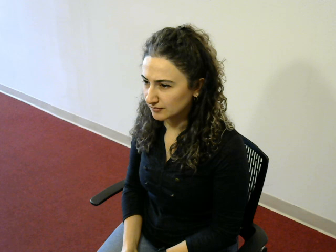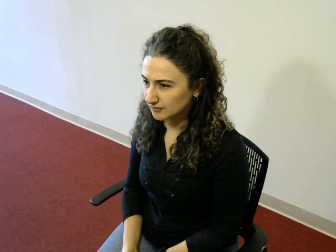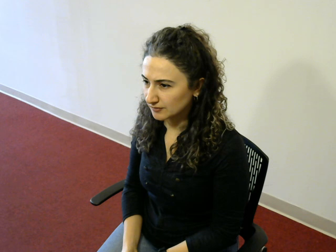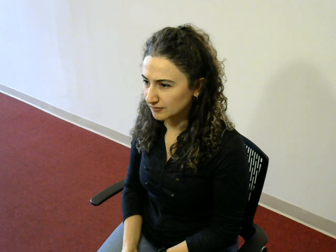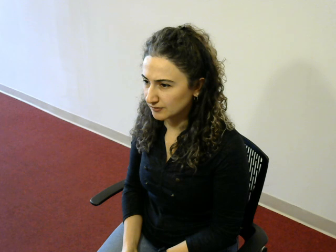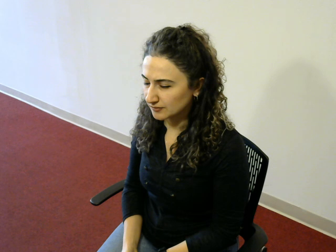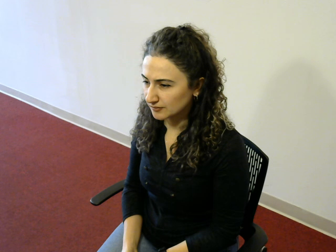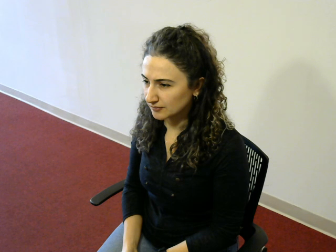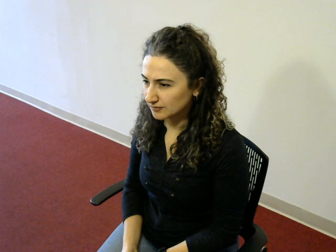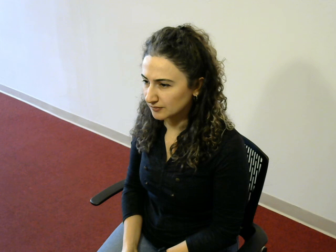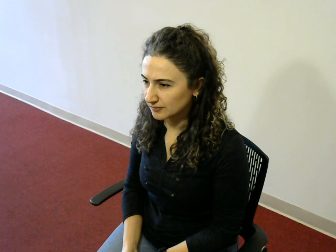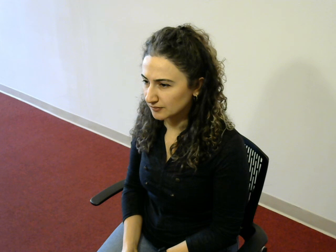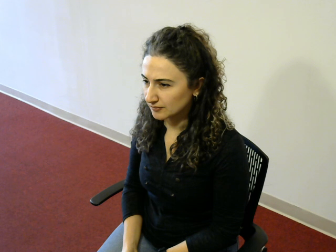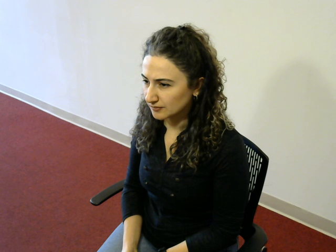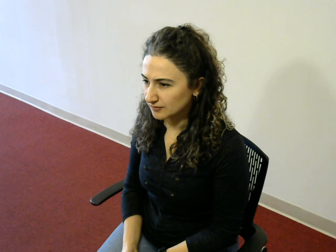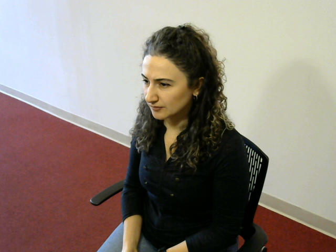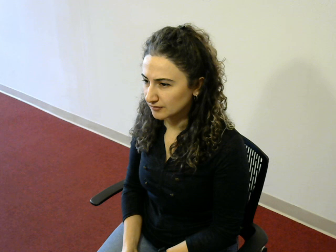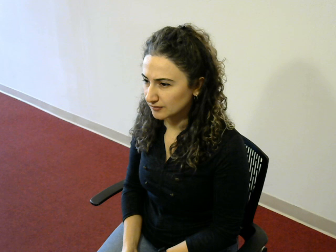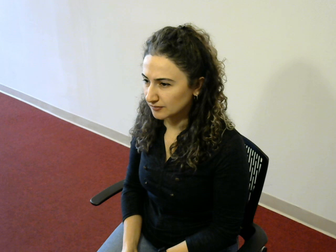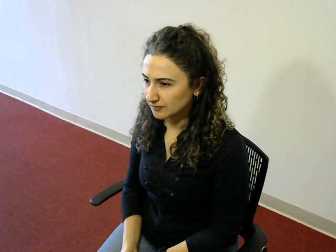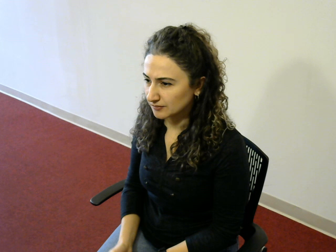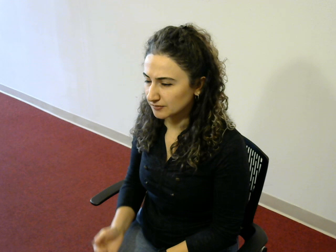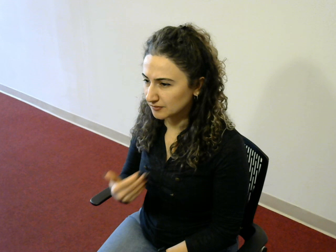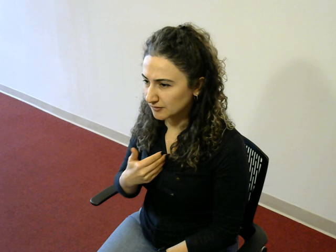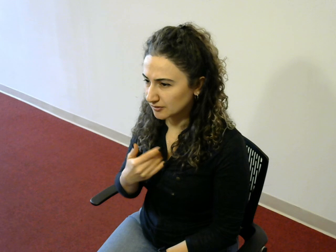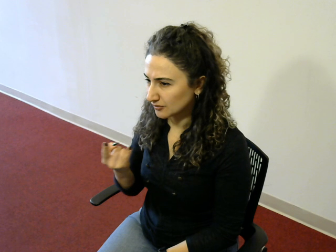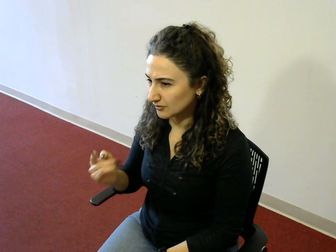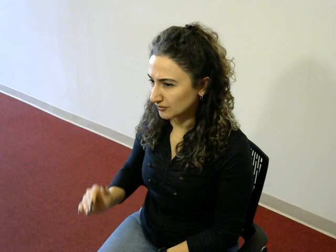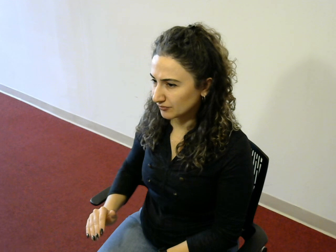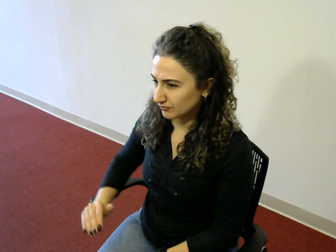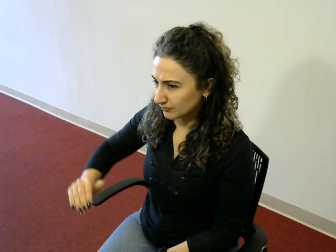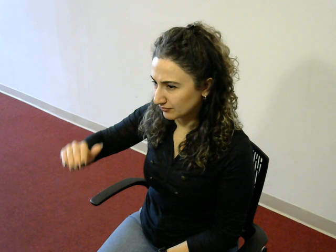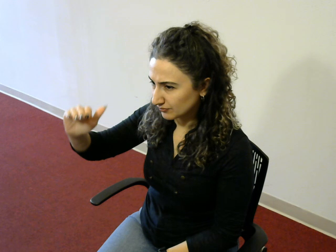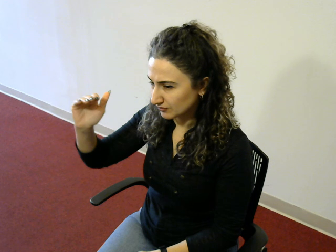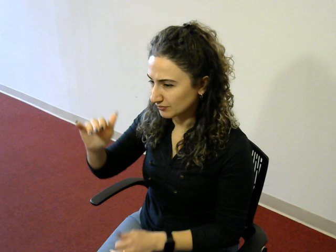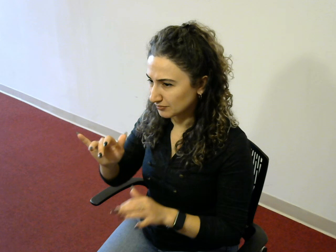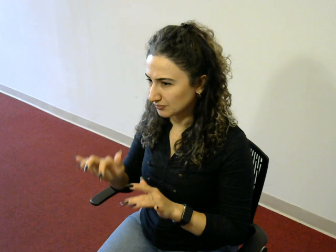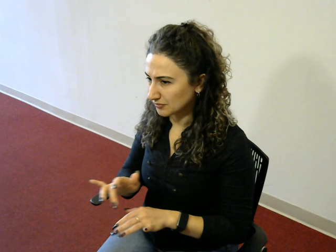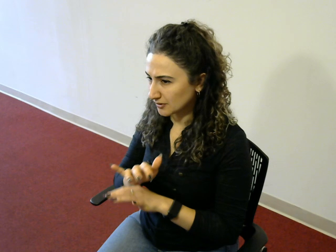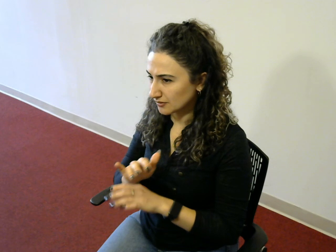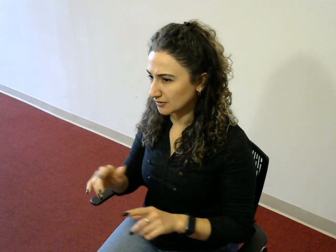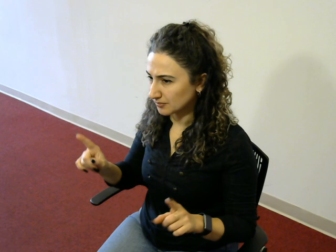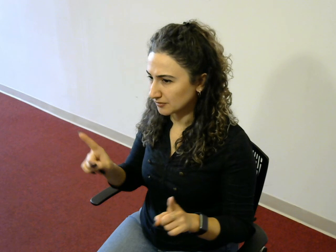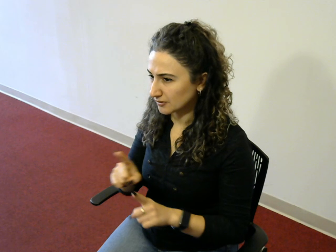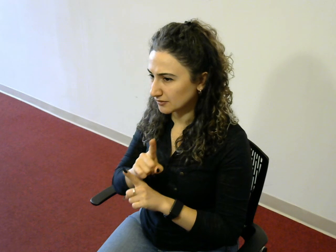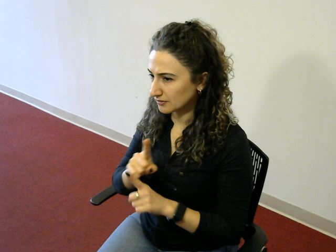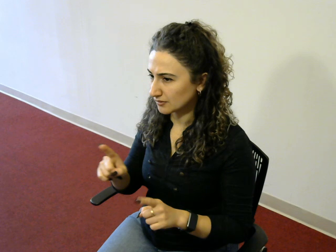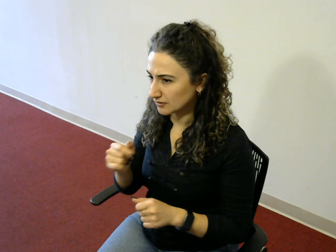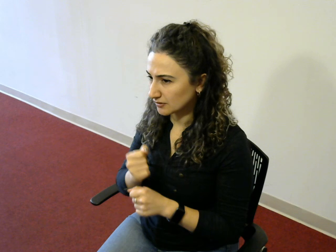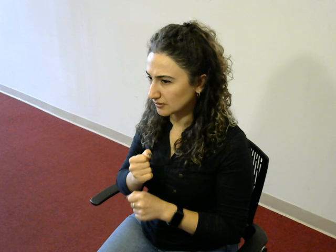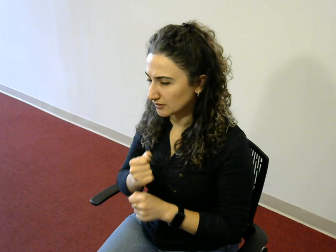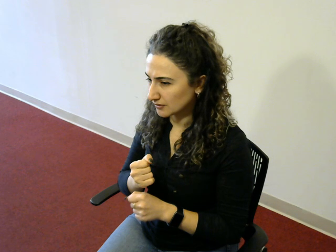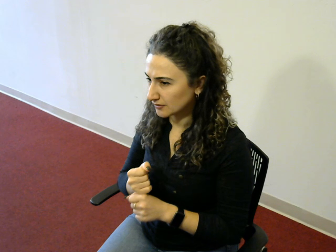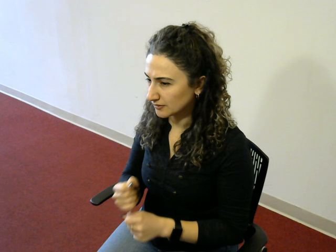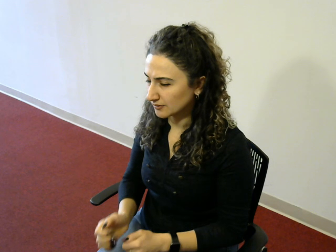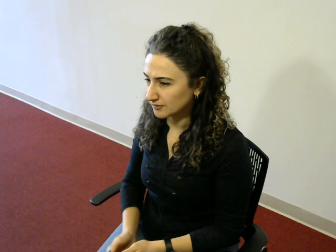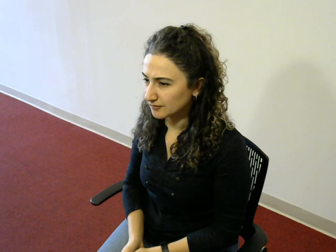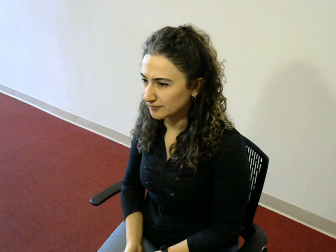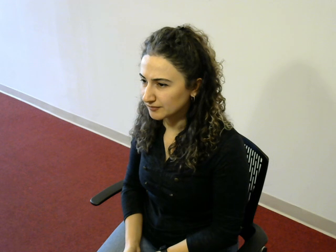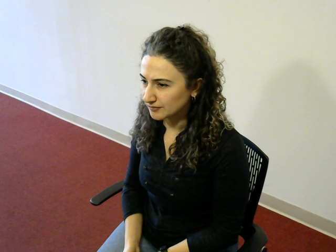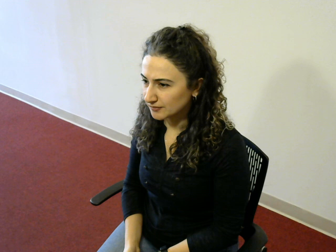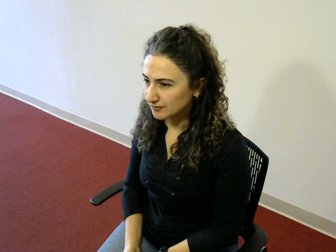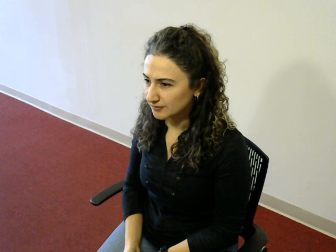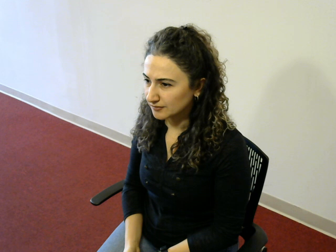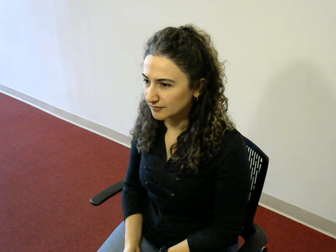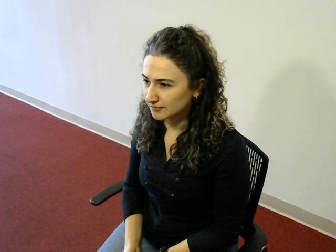Mən uşaq vaxtından pianoda ifa edirəm